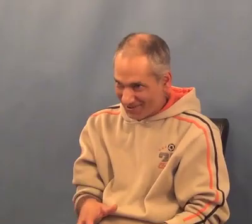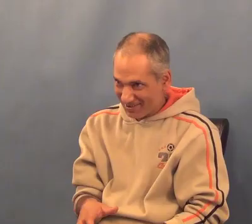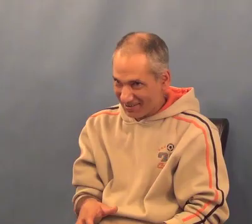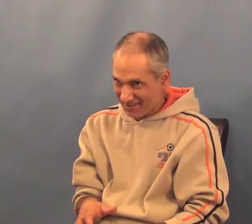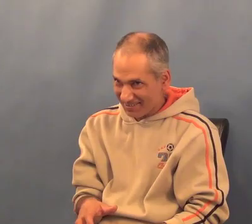Po piąte...